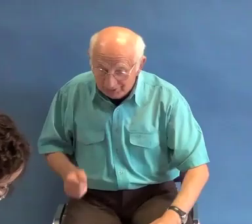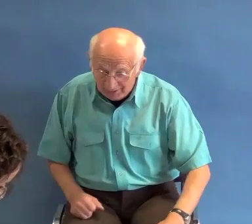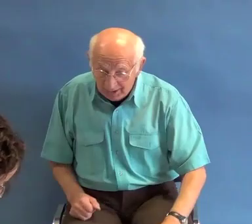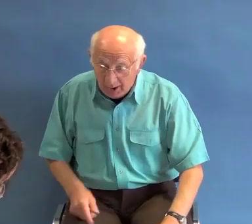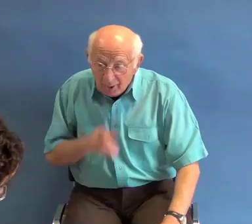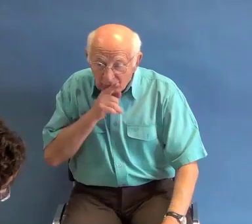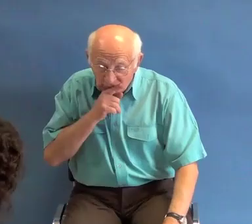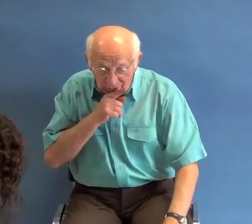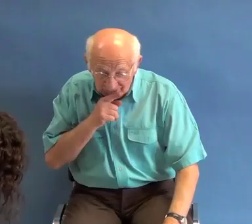Cicho.